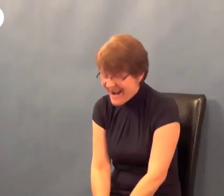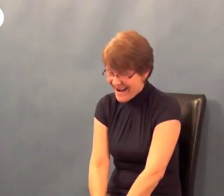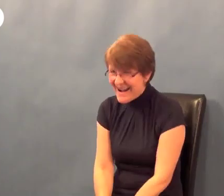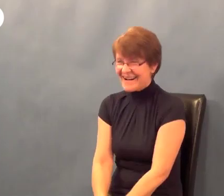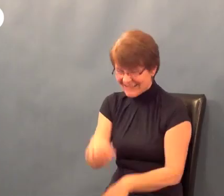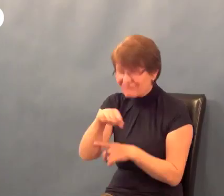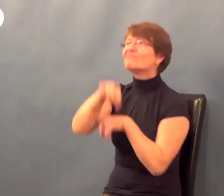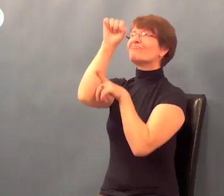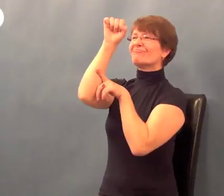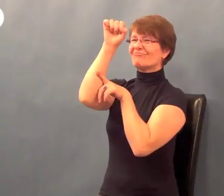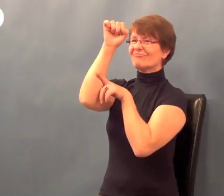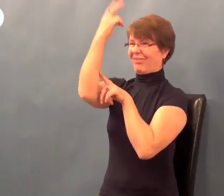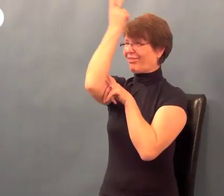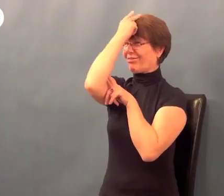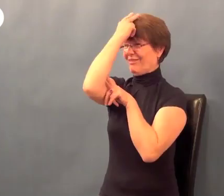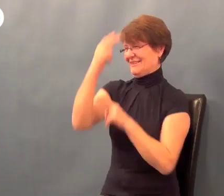Jeleń wyprostował się, a on leżał między rogami.